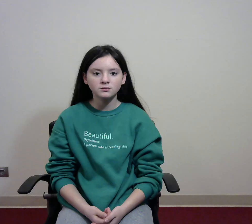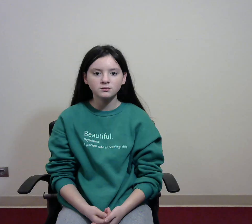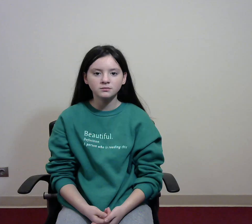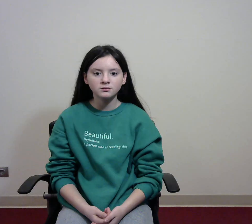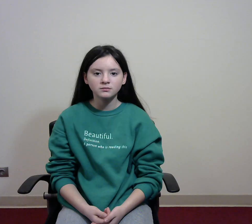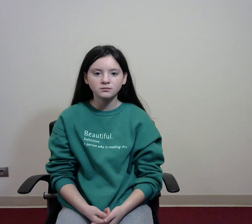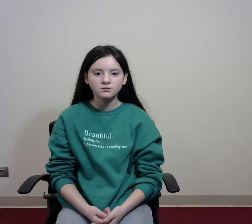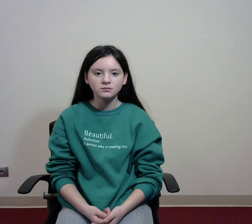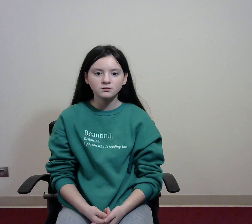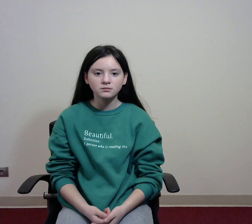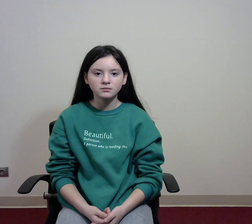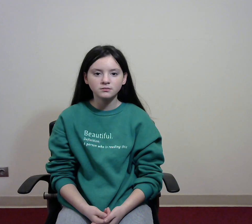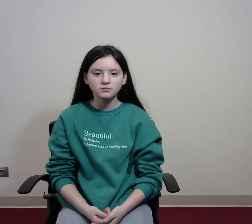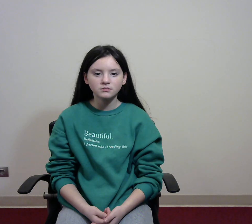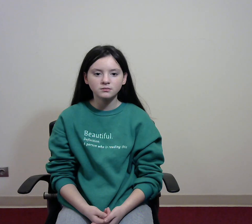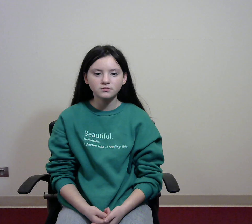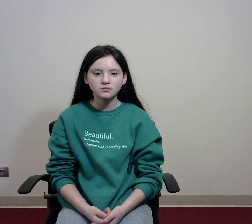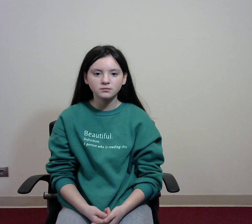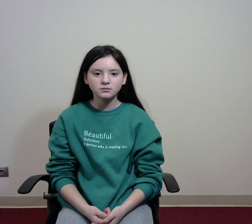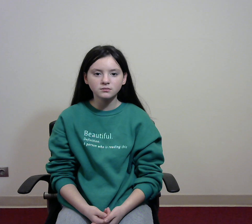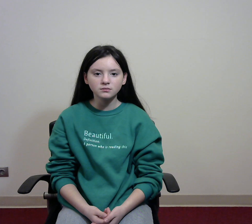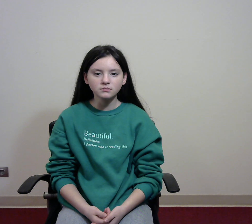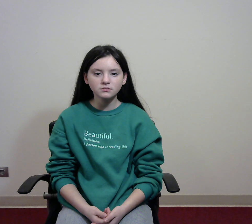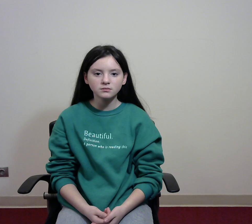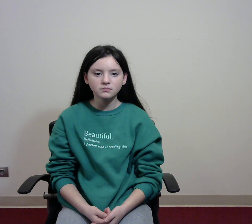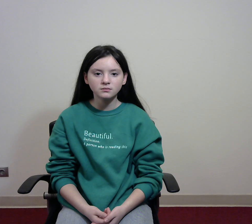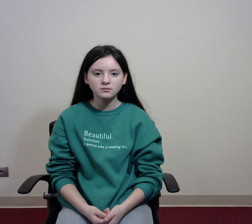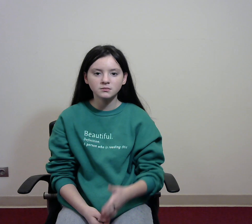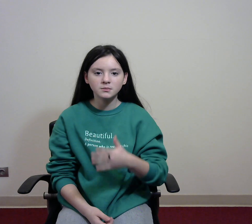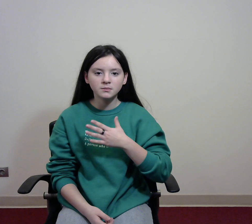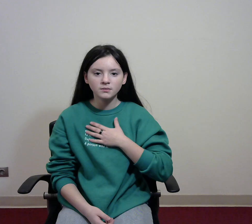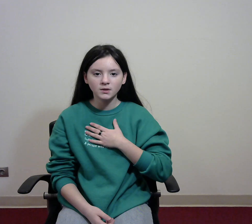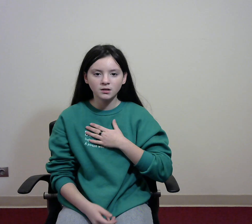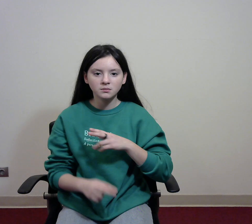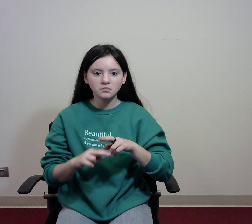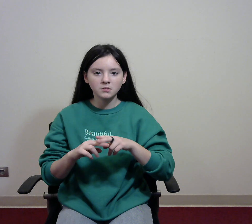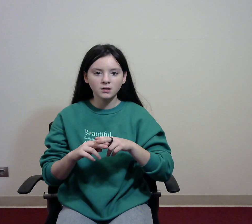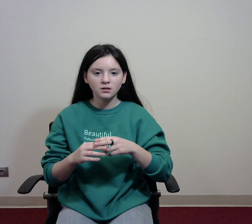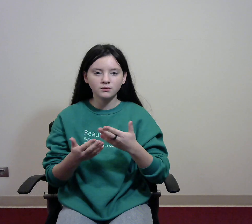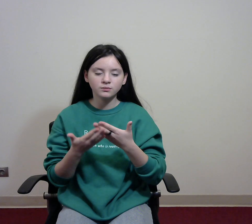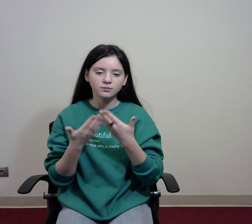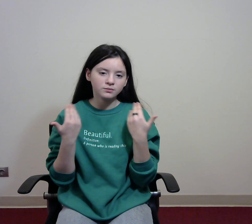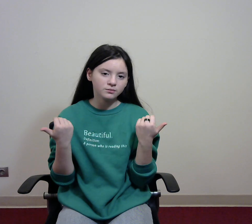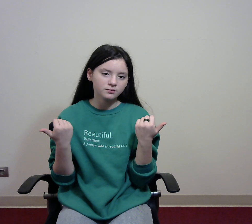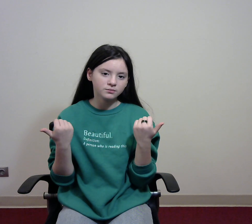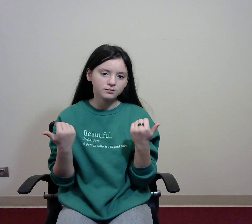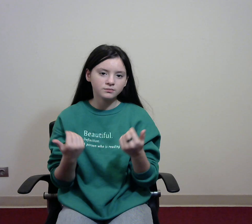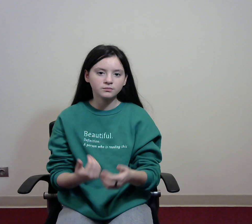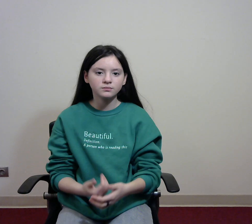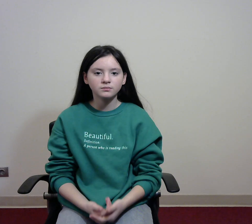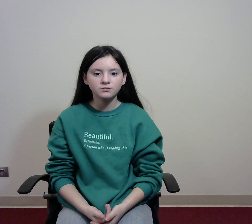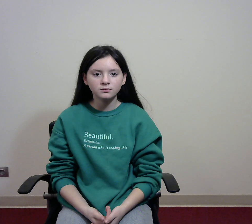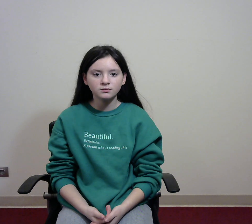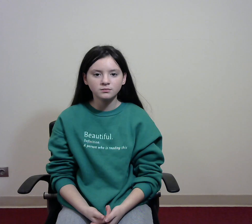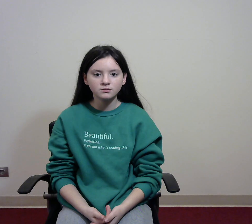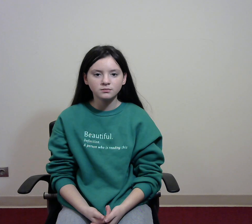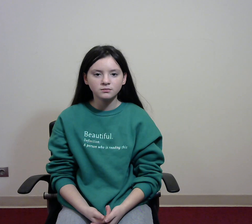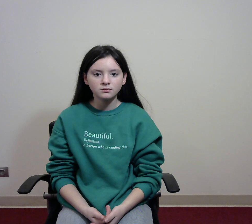Mənim şəxsiyyət vəsiqəm yoxdur